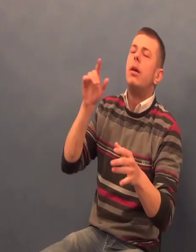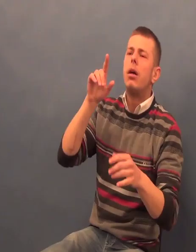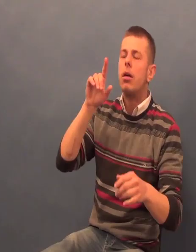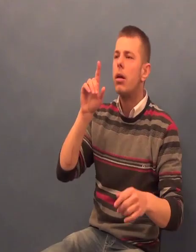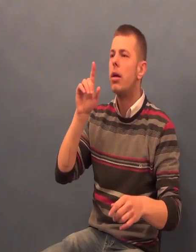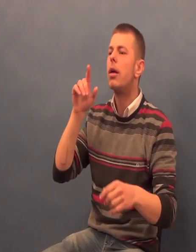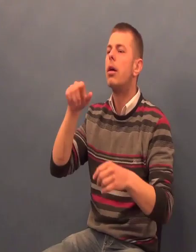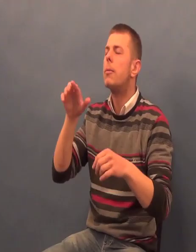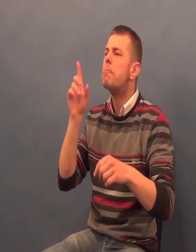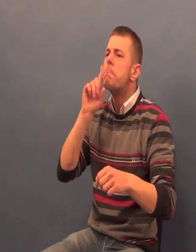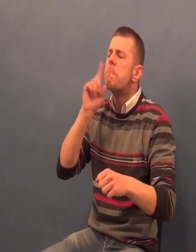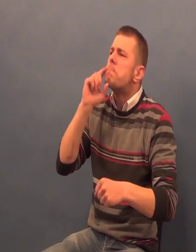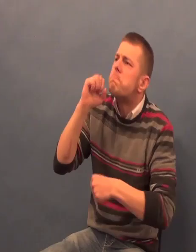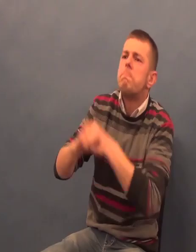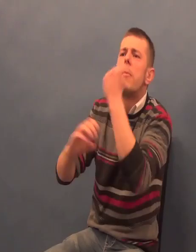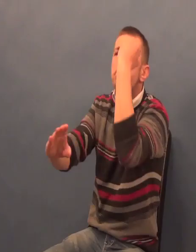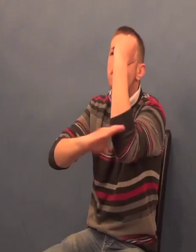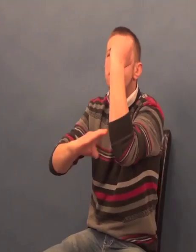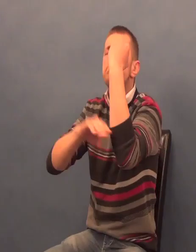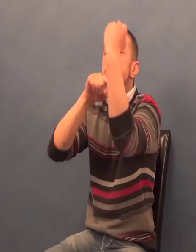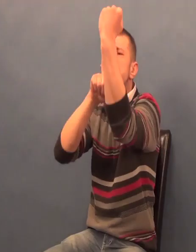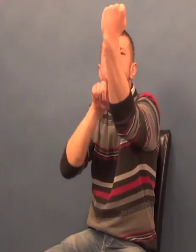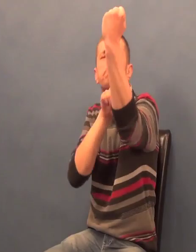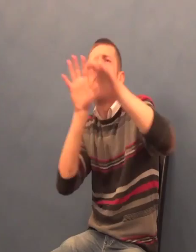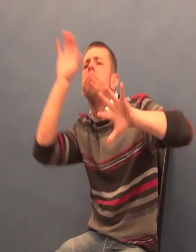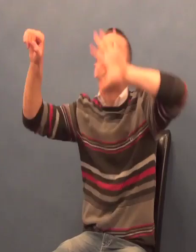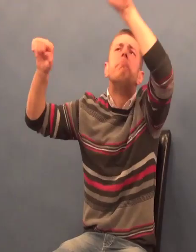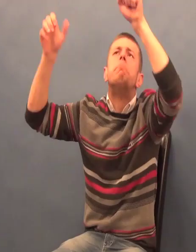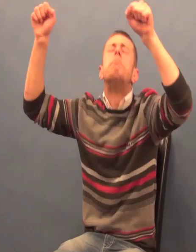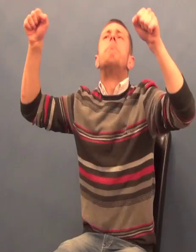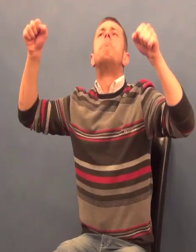A tamten chłopak nie odpuszcza i wspina się na drzewo.